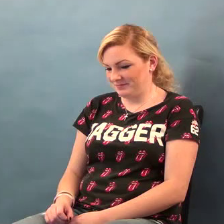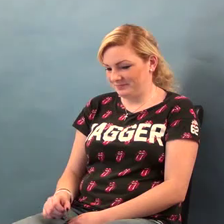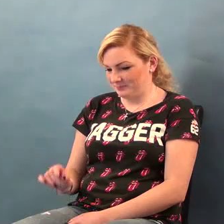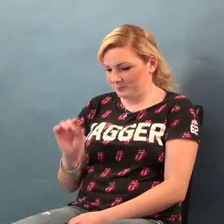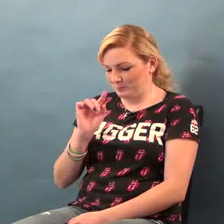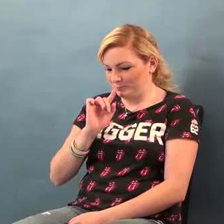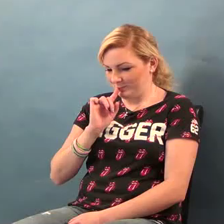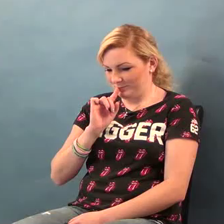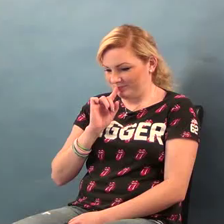Tak jest napisane.